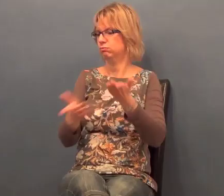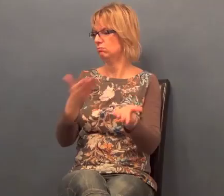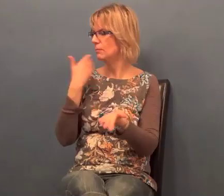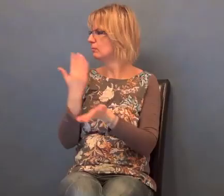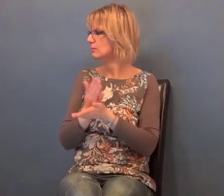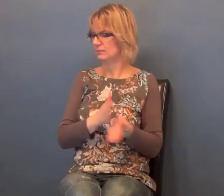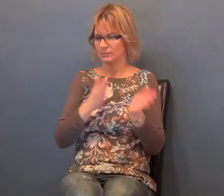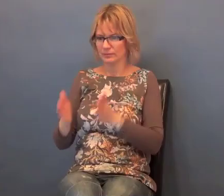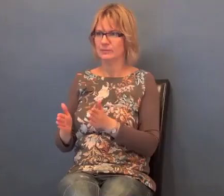Już, teraz ciąg dalszy.